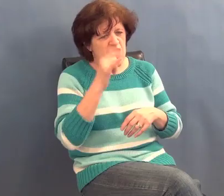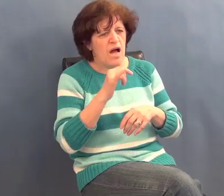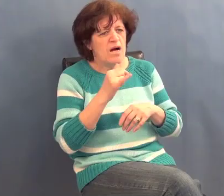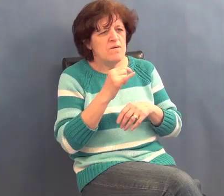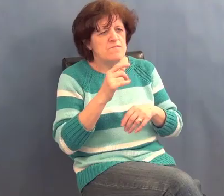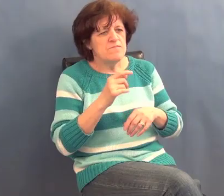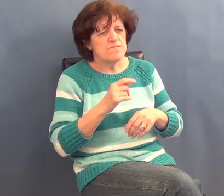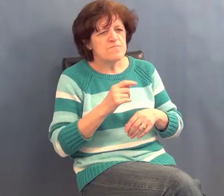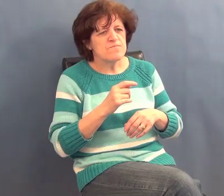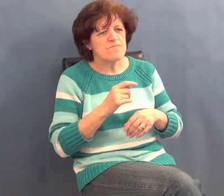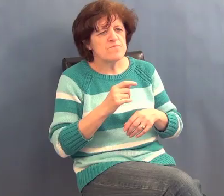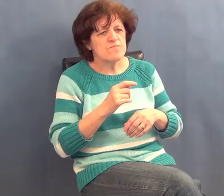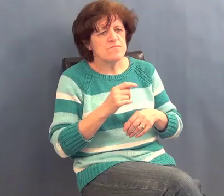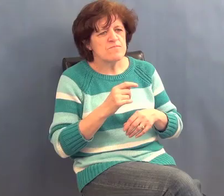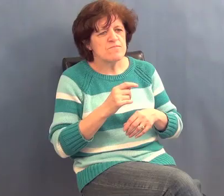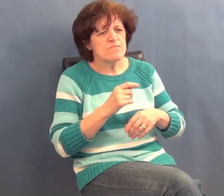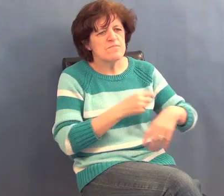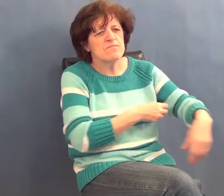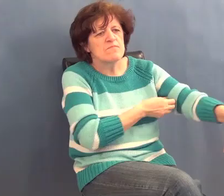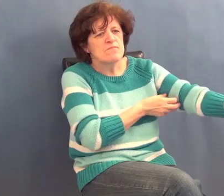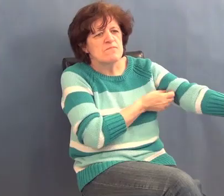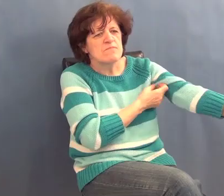Myślę jak.